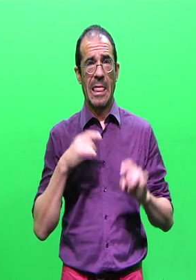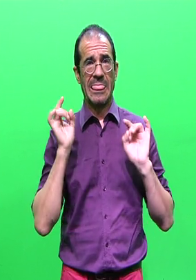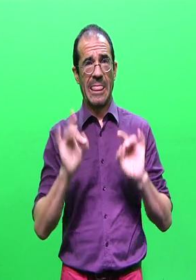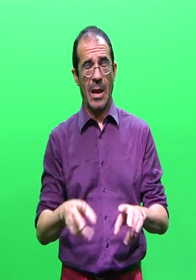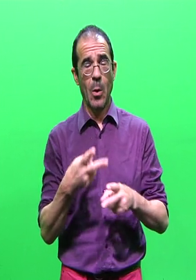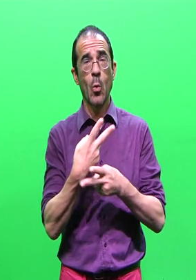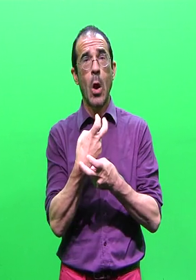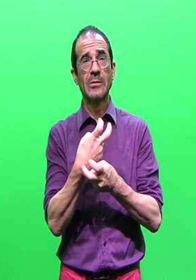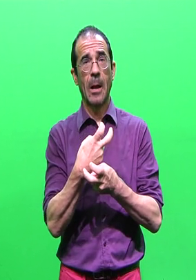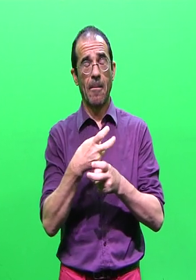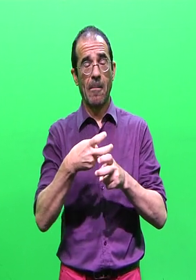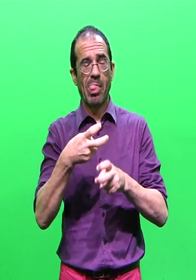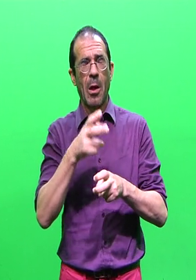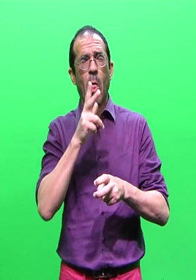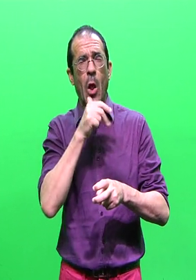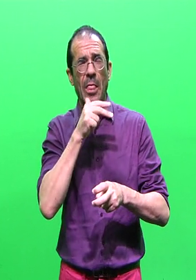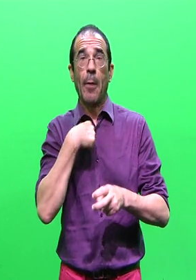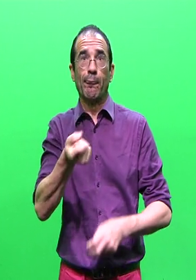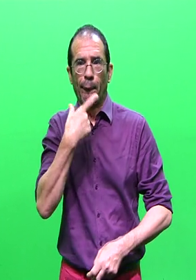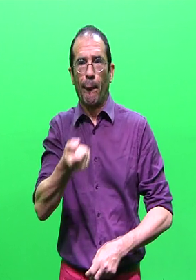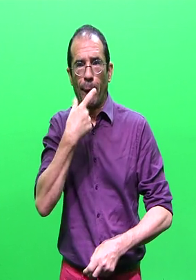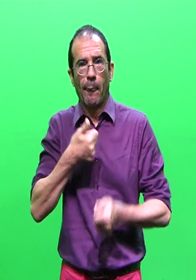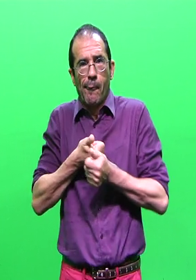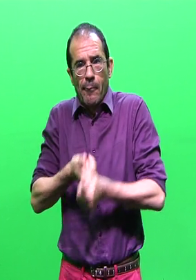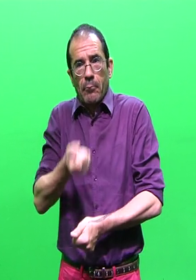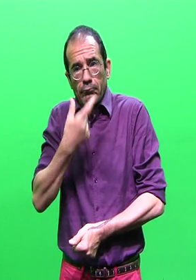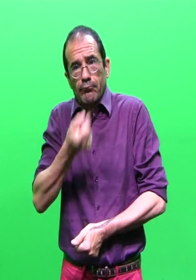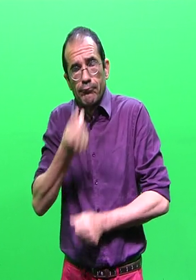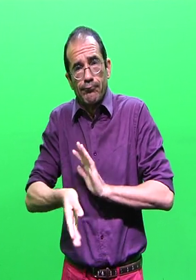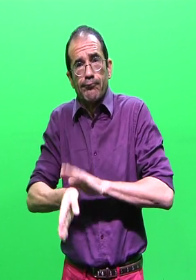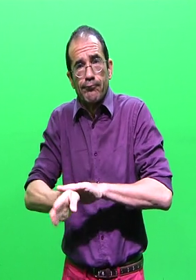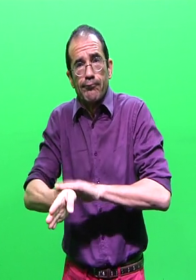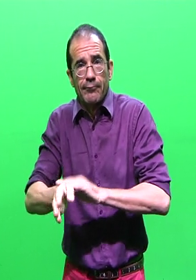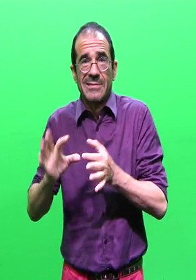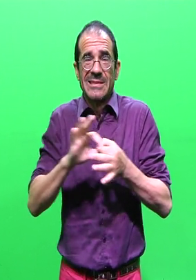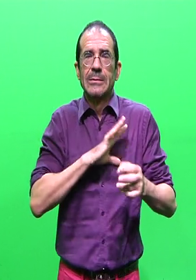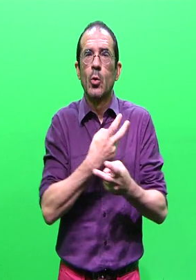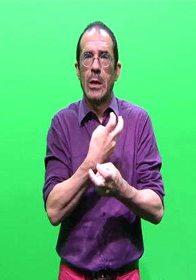Tinc els ossos molt delicats, quan tinc la columna una mica torçada em fa mal i he de prendre pastilles, que són especials pels ossos.